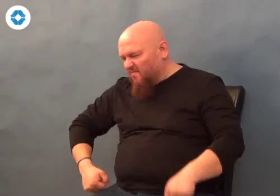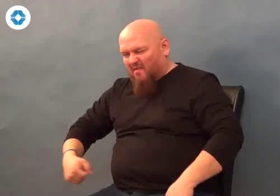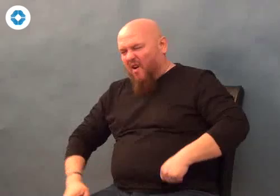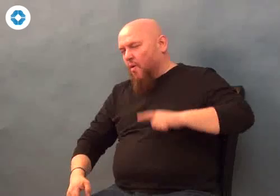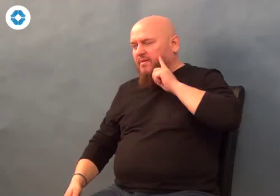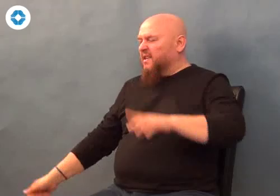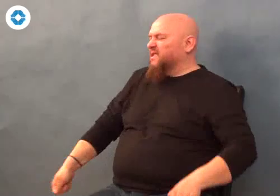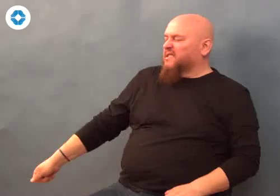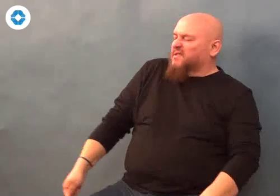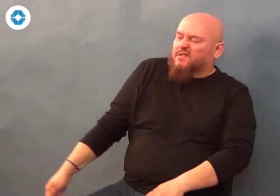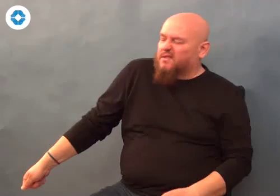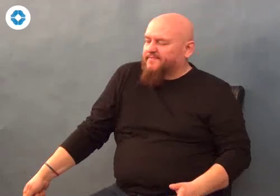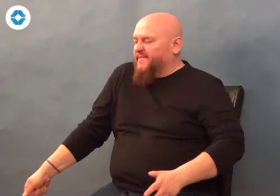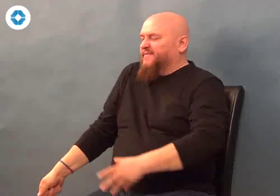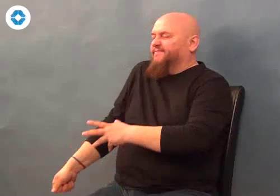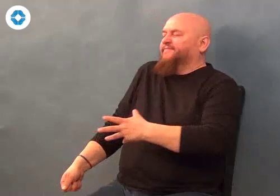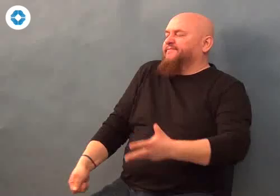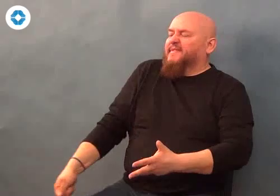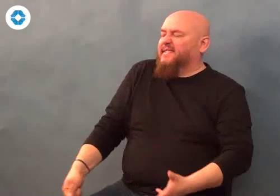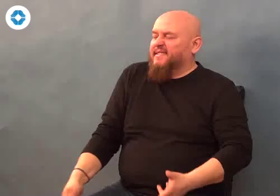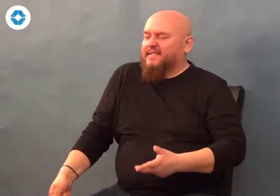Mężczyzna ciągnie ją na sznurku.